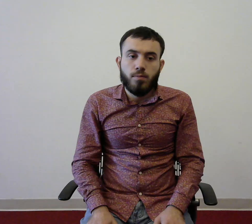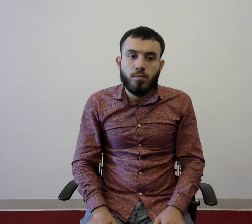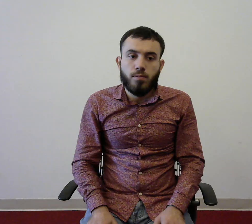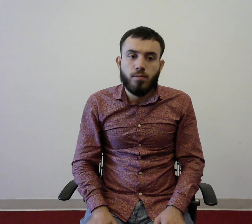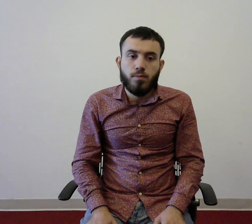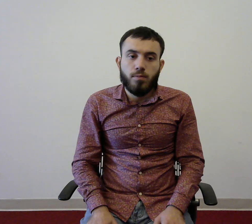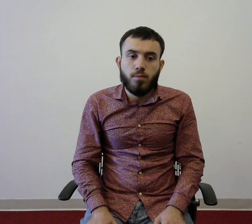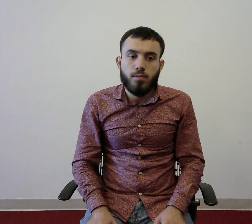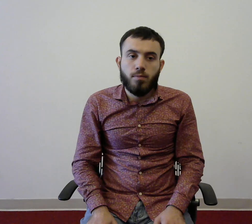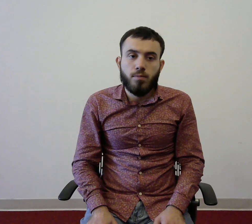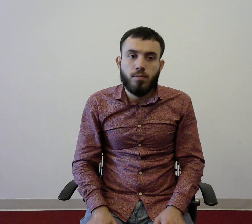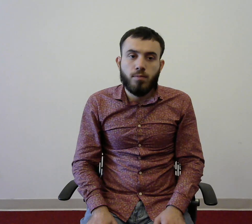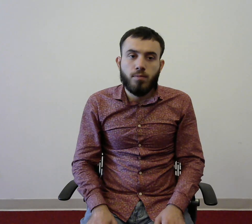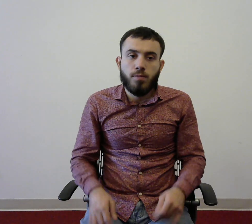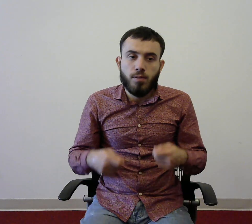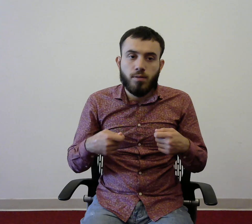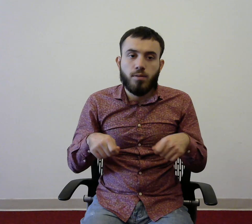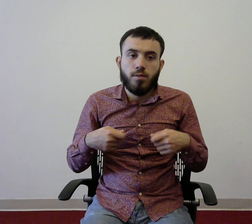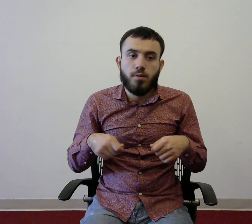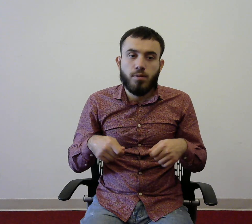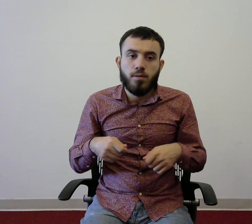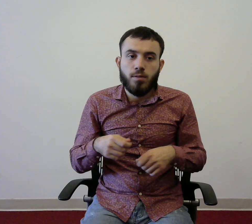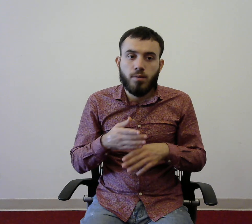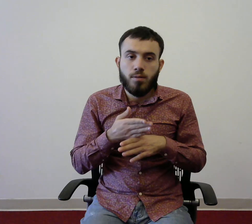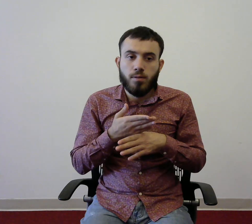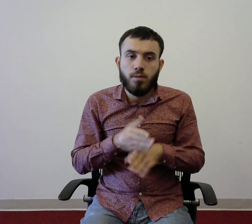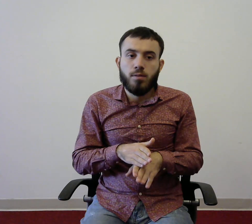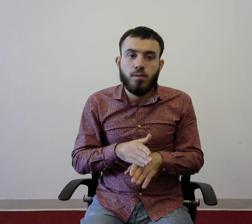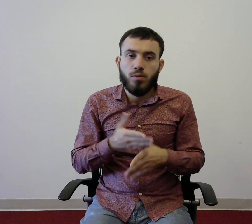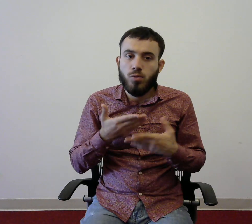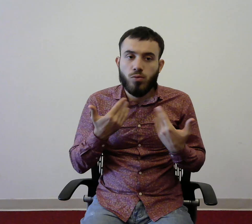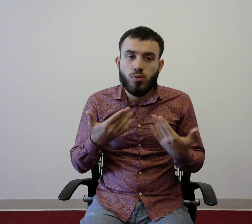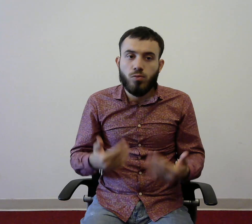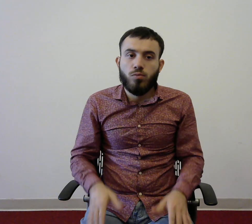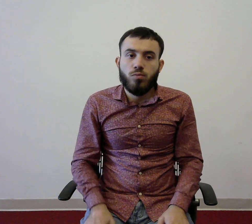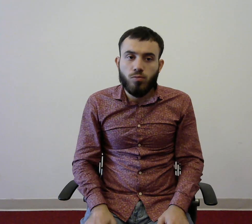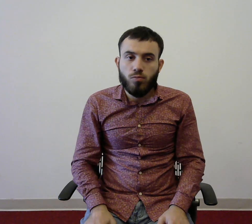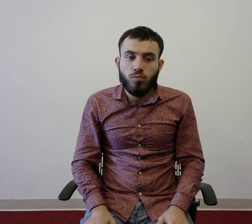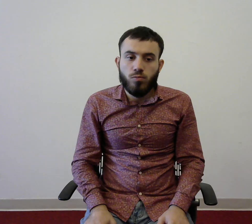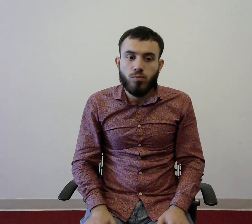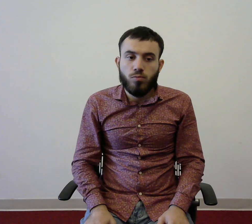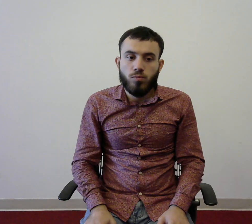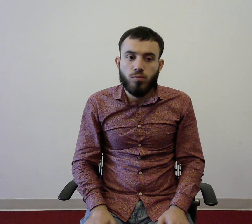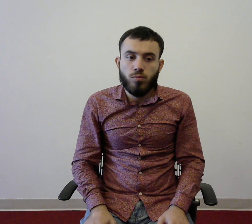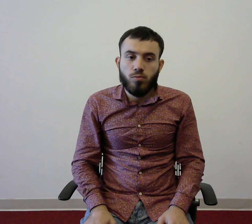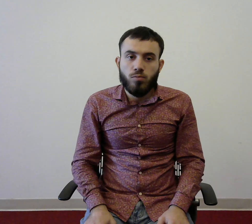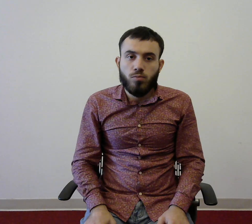Satıcının xırdası yox idi